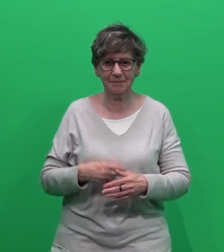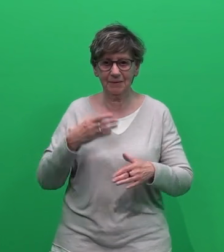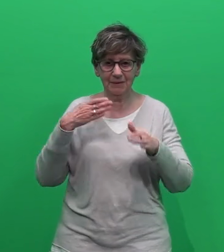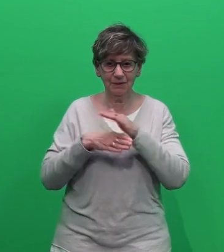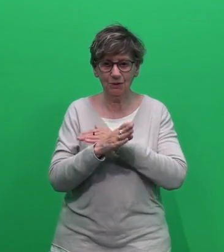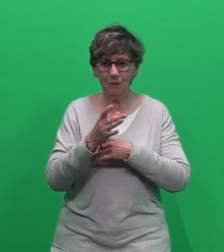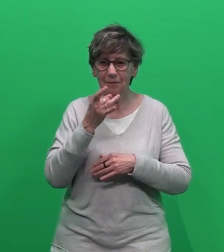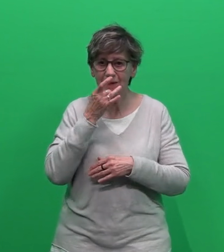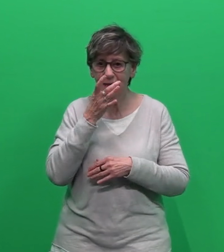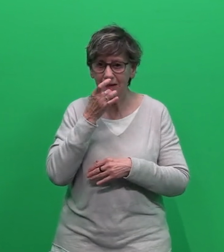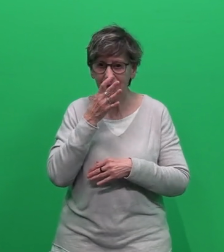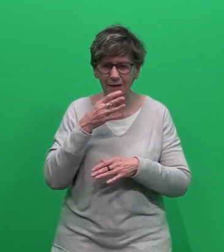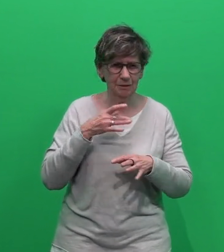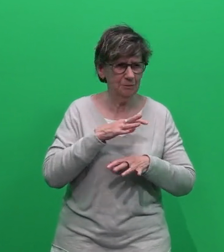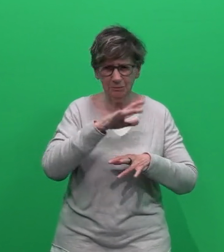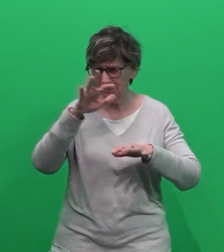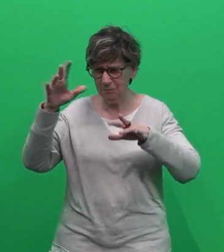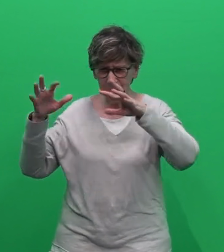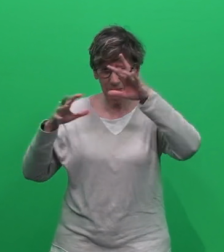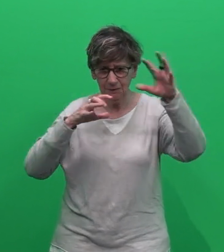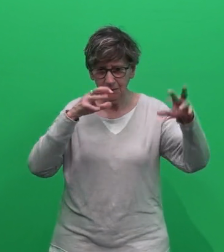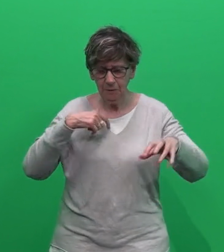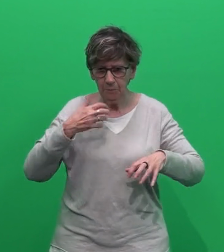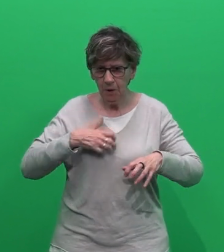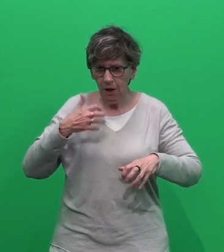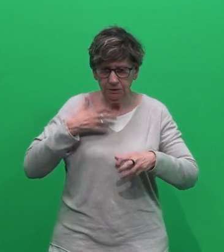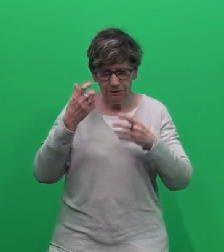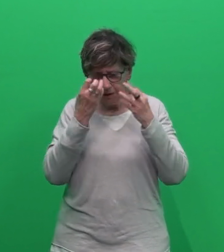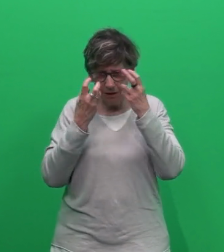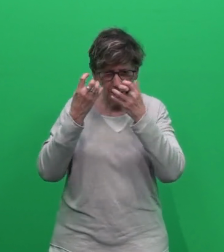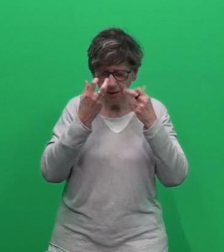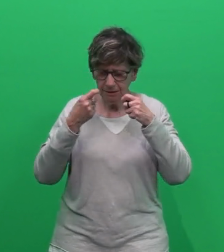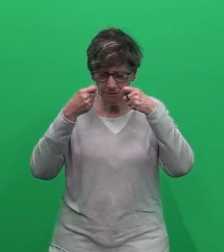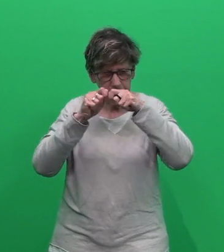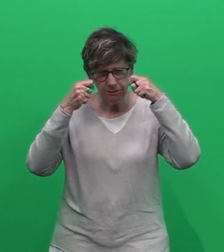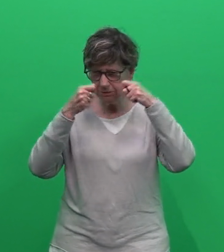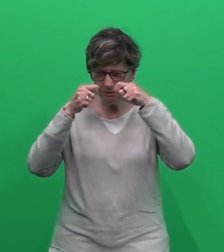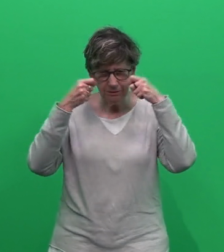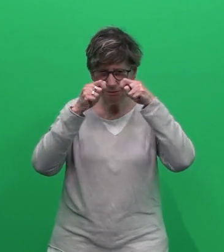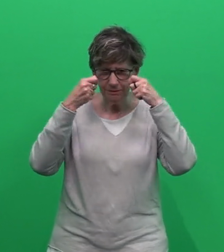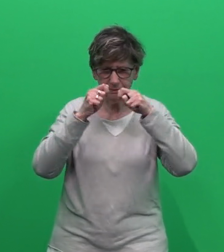Quan entro a un bar i hi ha fum em molesta, em piquen els ulls, m'escouen i m'he de fregar els ulls.